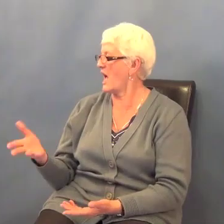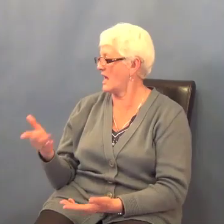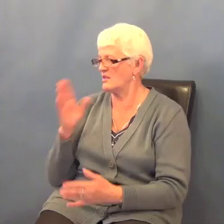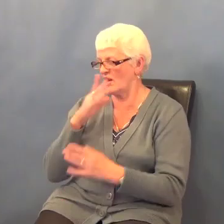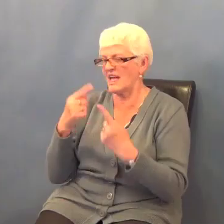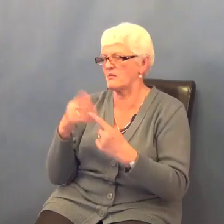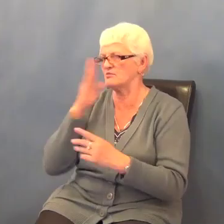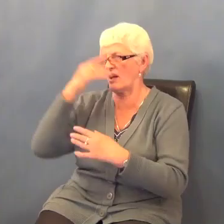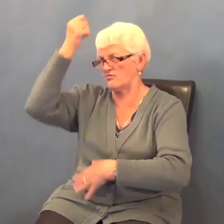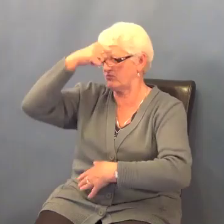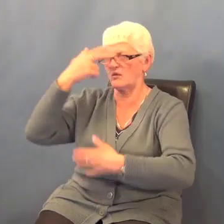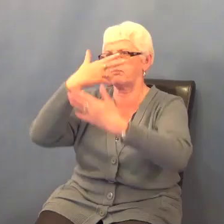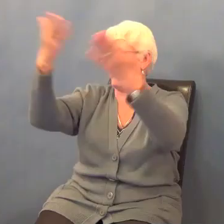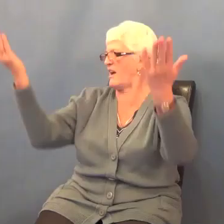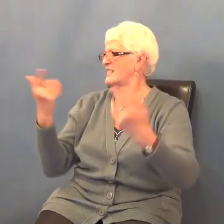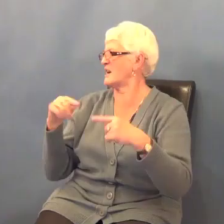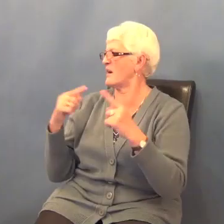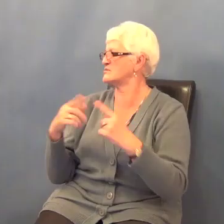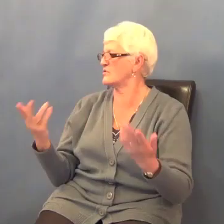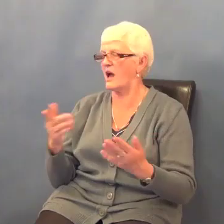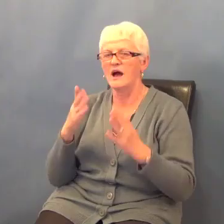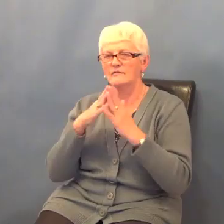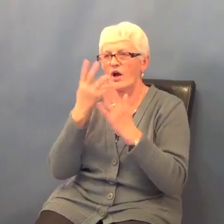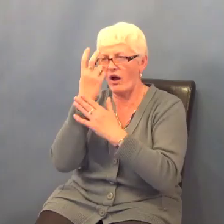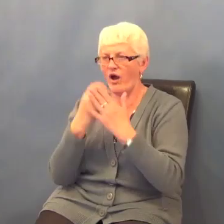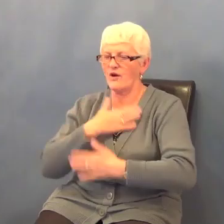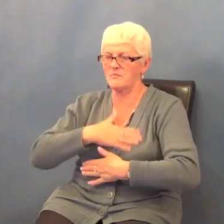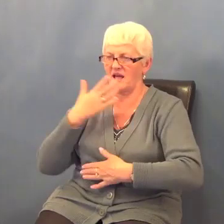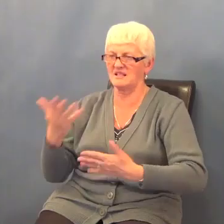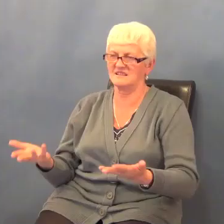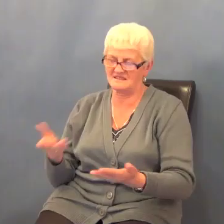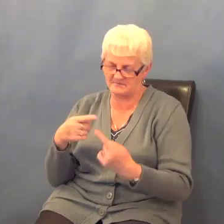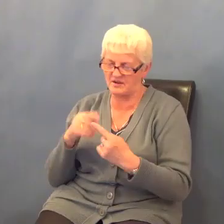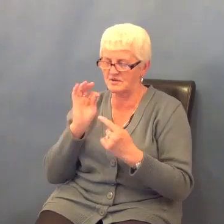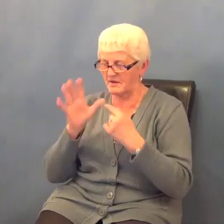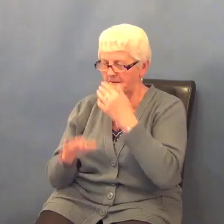Na powietrzu nie pasuje, bo to jest miejsce publicznie i nie pasuje, a w domu jest dobrze, ponieważ w ukryciu się kąpie, więc pasuje, tak.